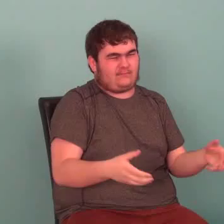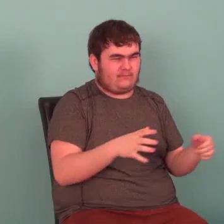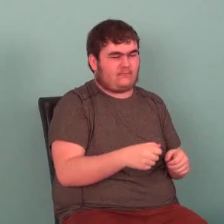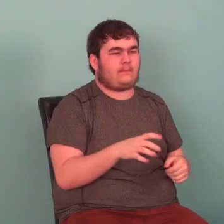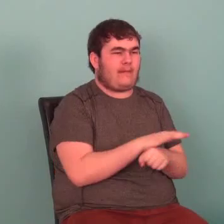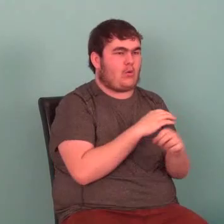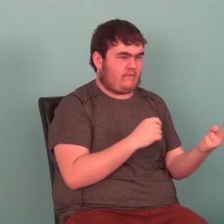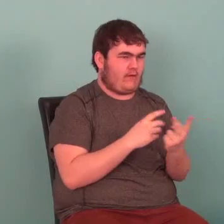Dwa są pełne.